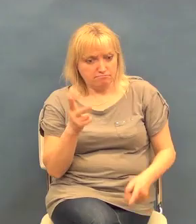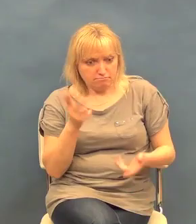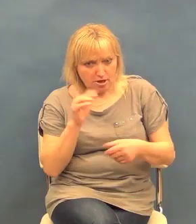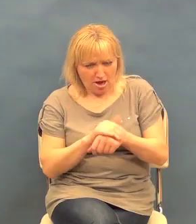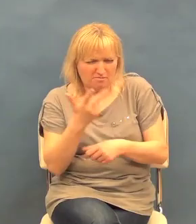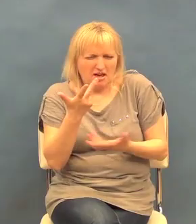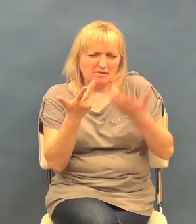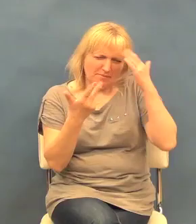To chyba koledzy, nie wiem, dobra.